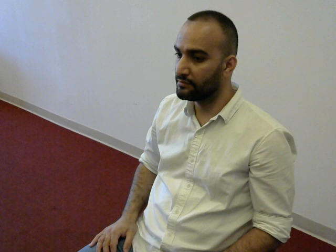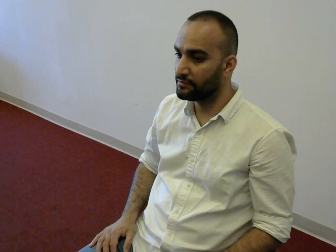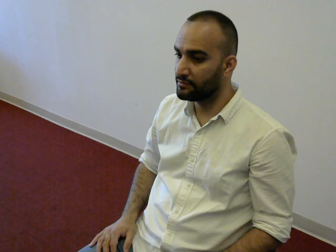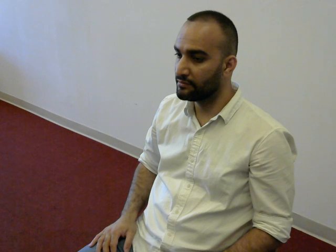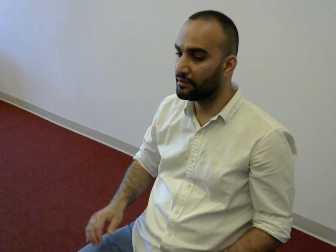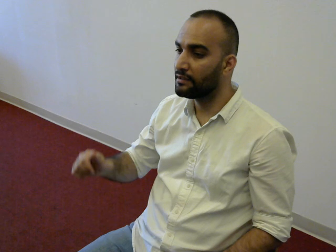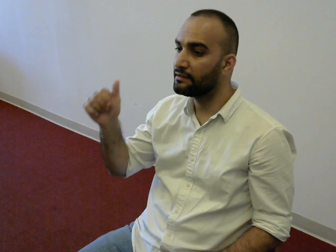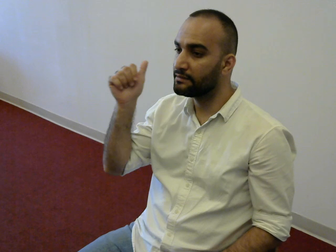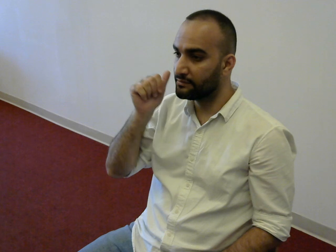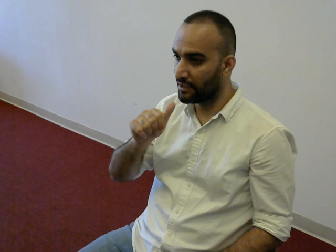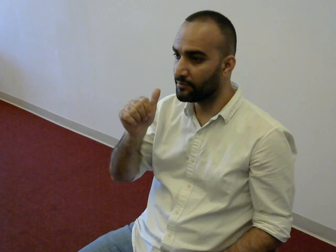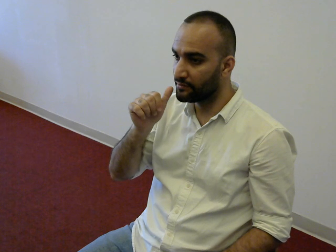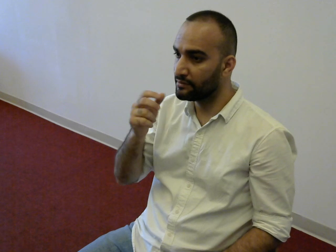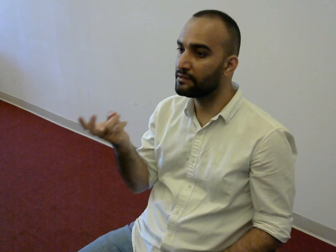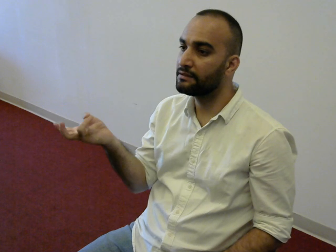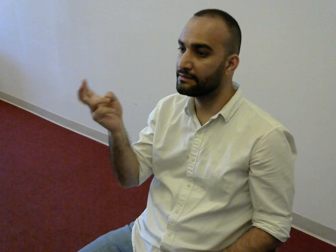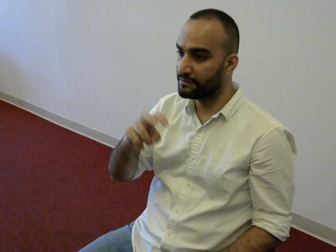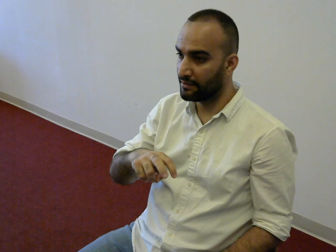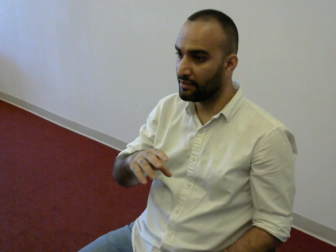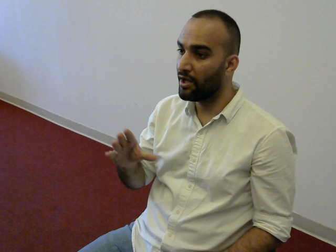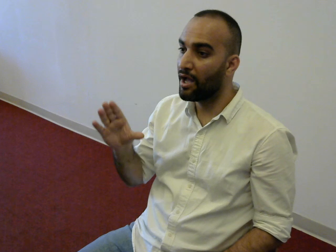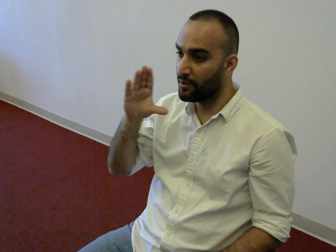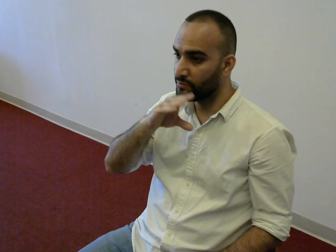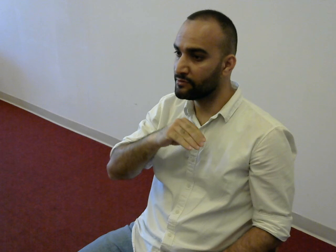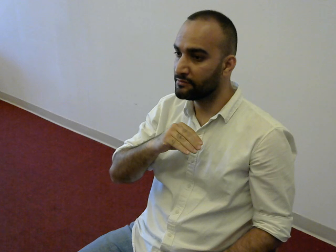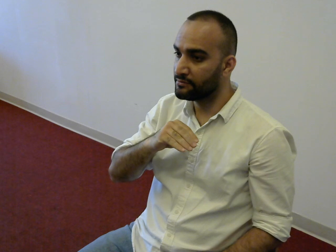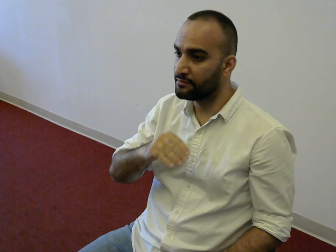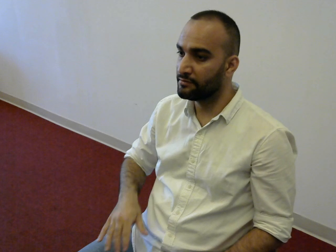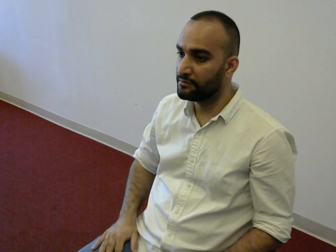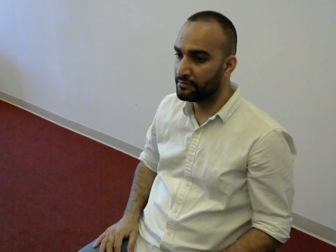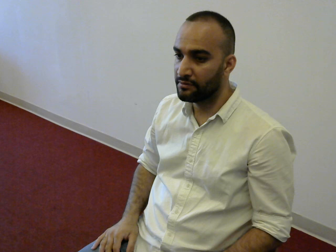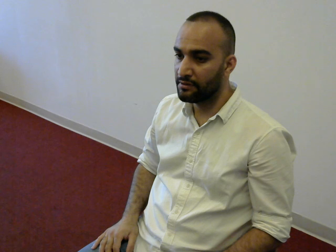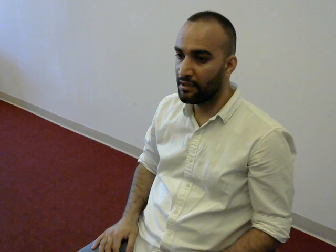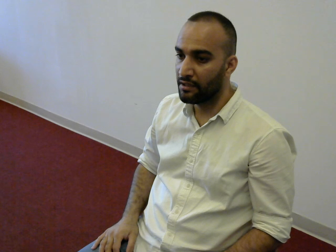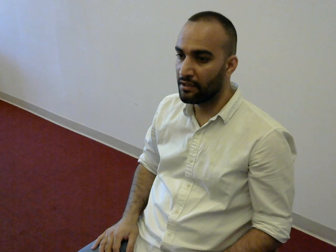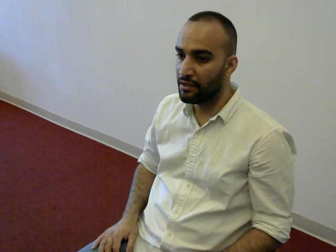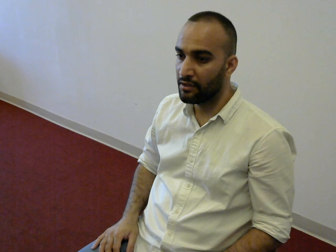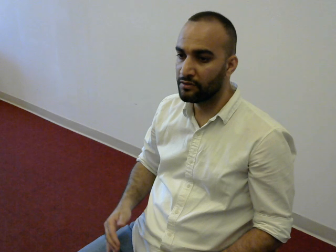Sabah gələ bilərəmmi?